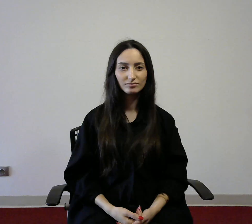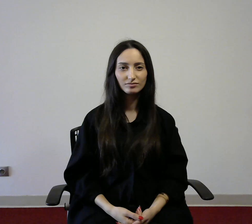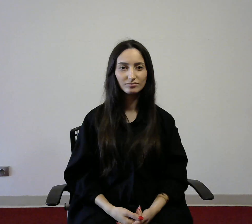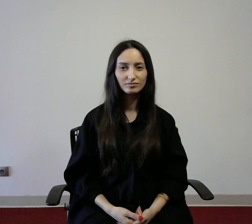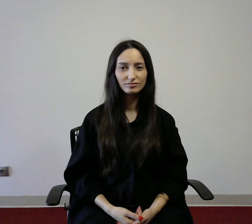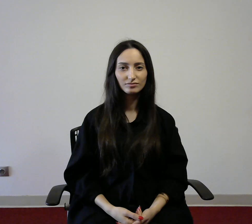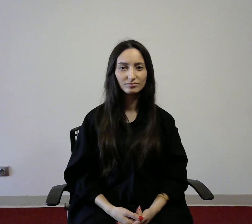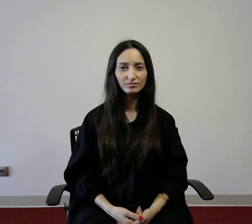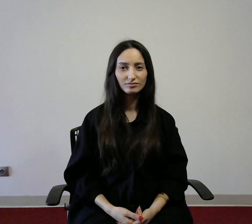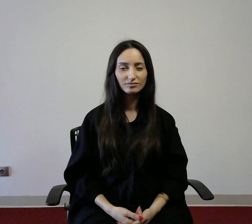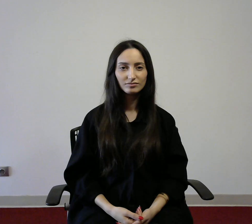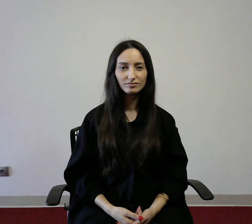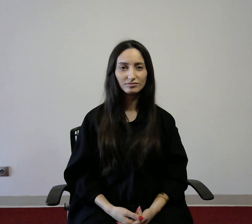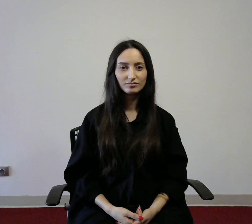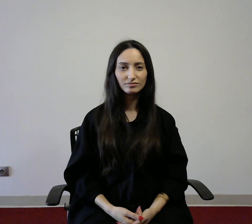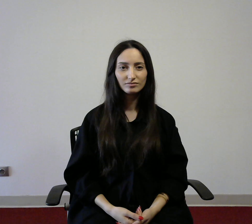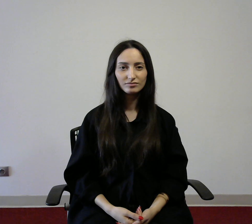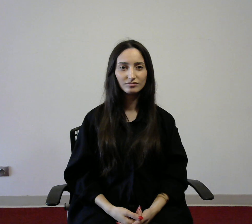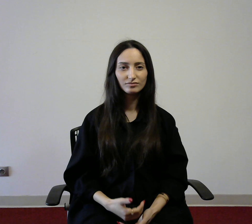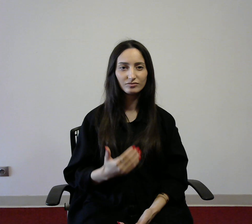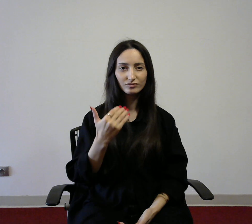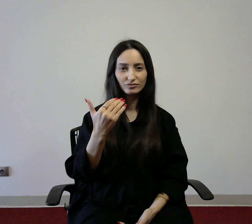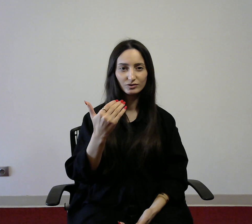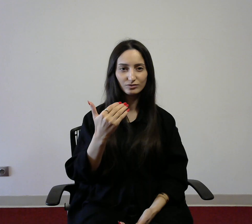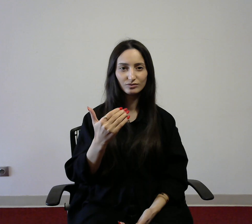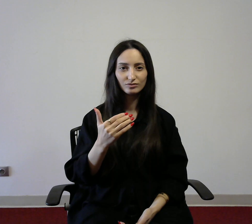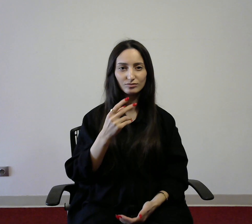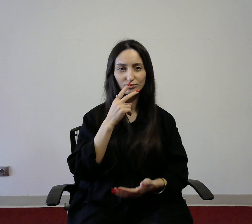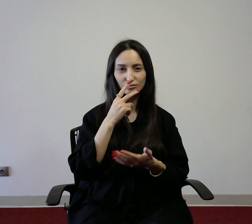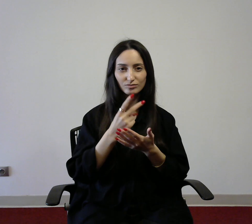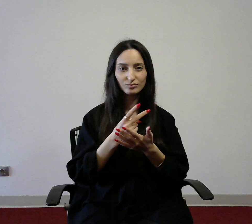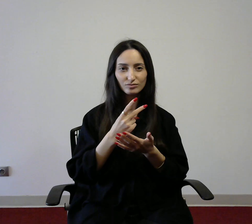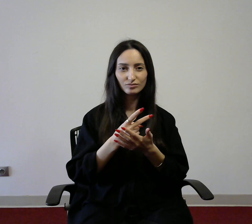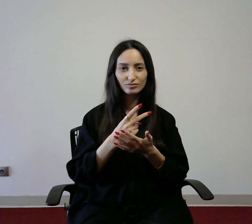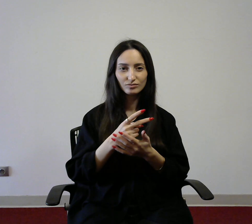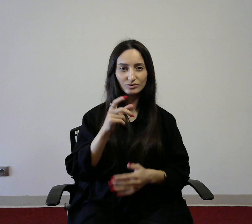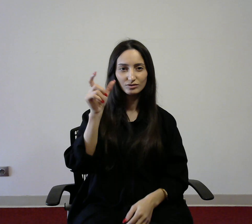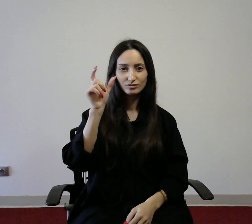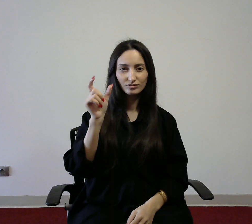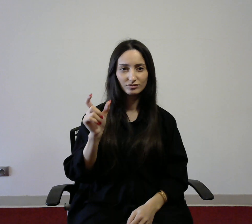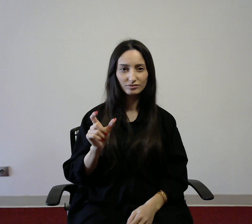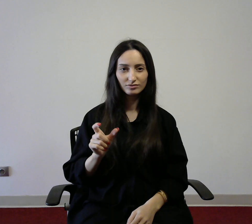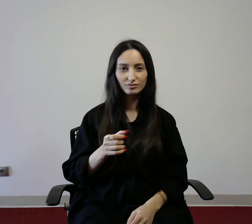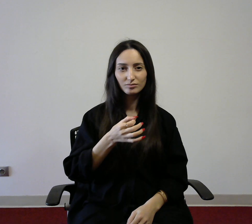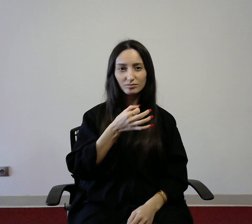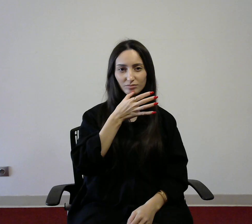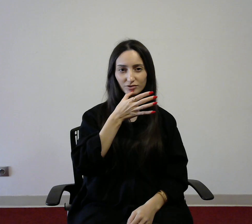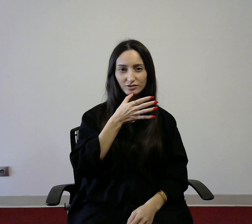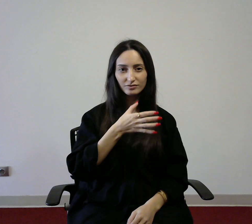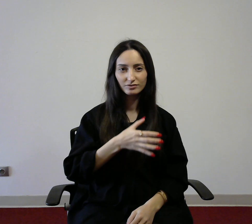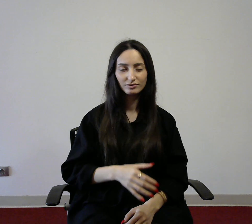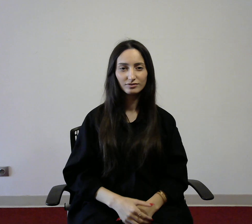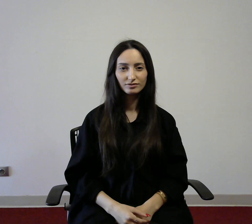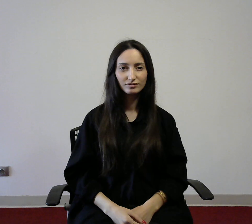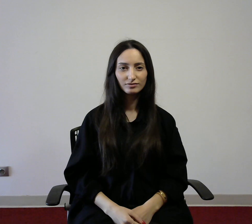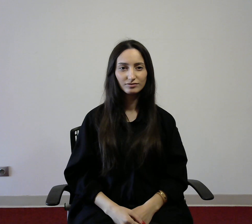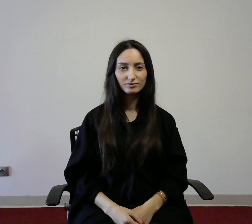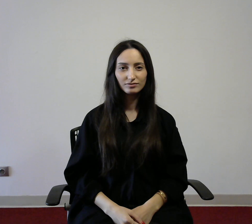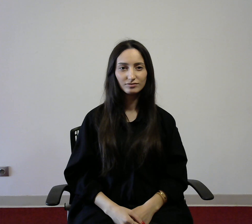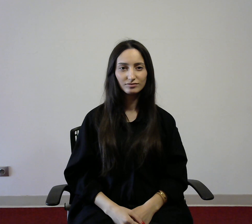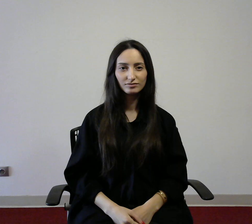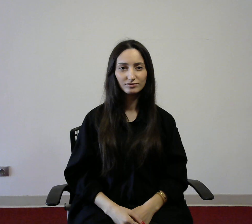Sizə göstərilən şeiri bəyəndiniz?